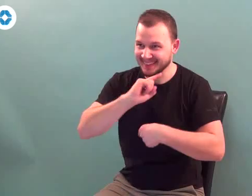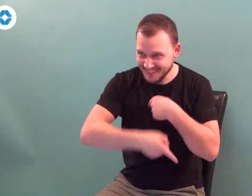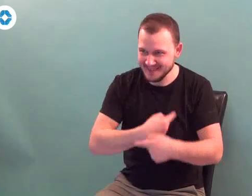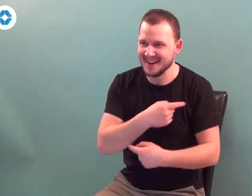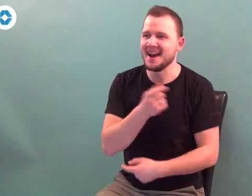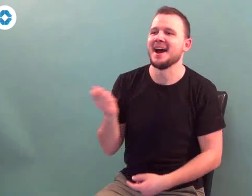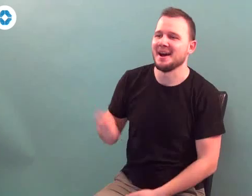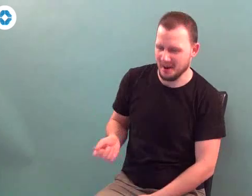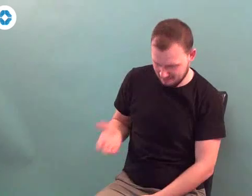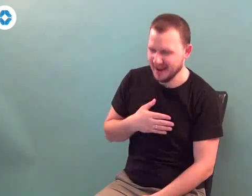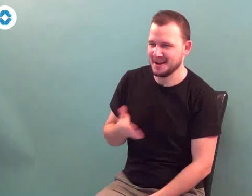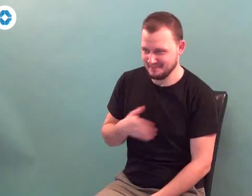Chaplin mówi, że ma.